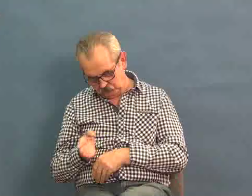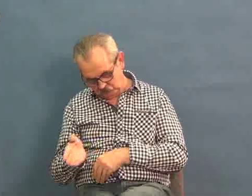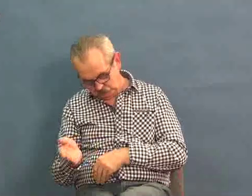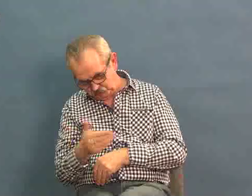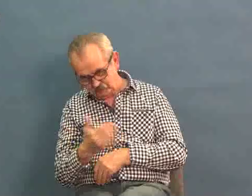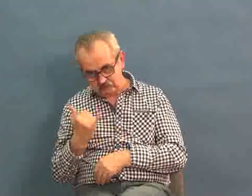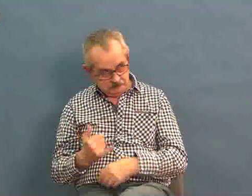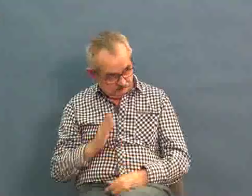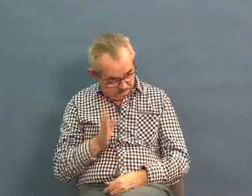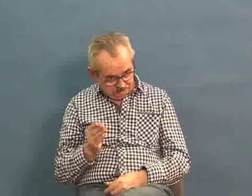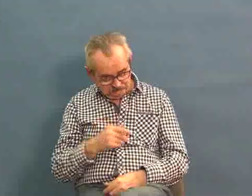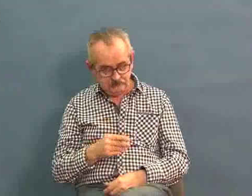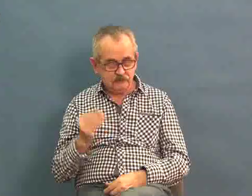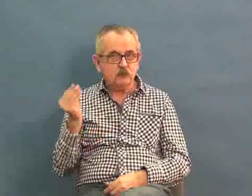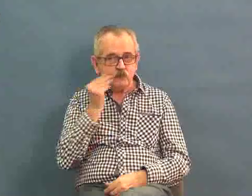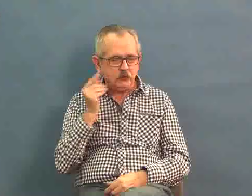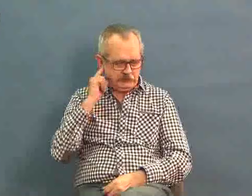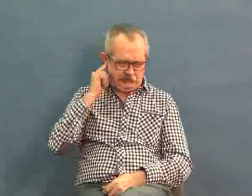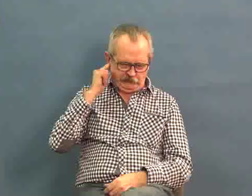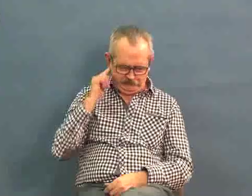Dziecko powtórzyło, pocałowało go i poszło.